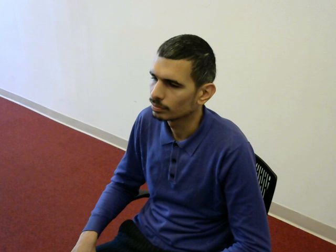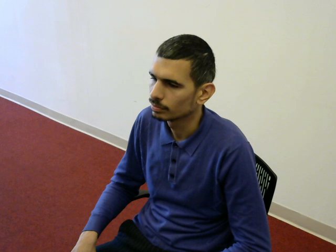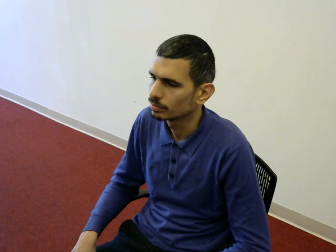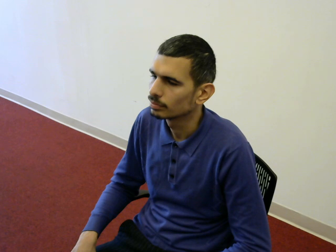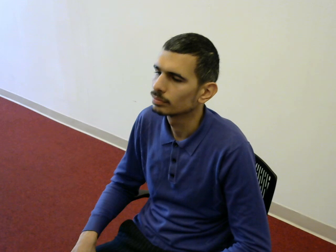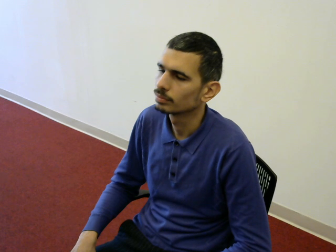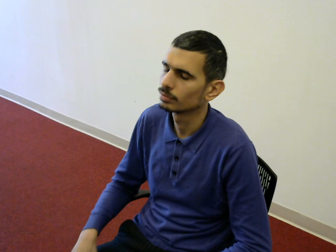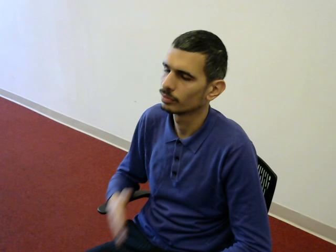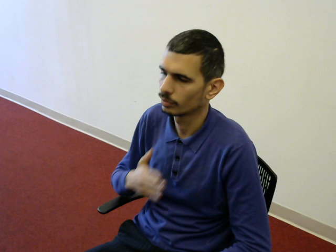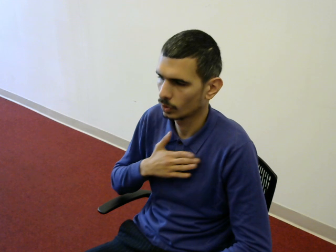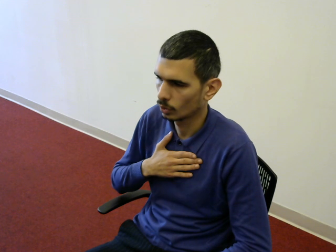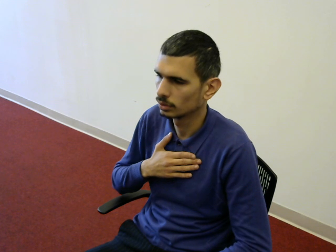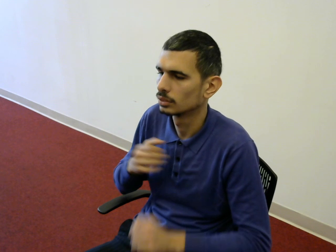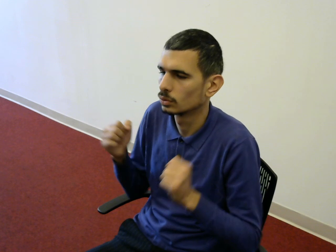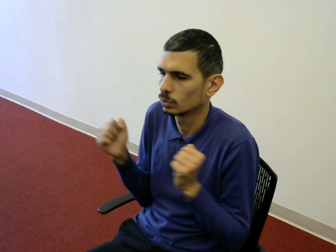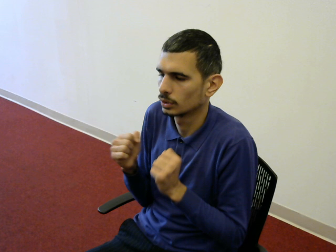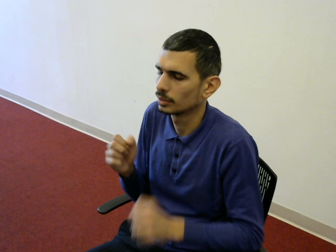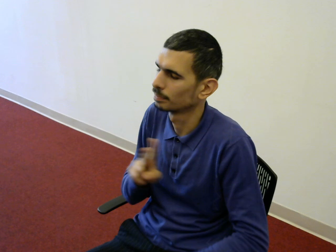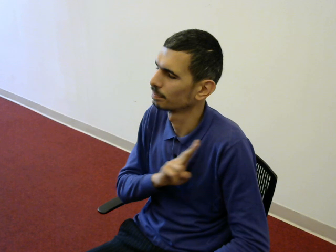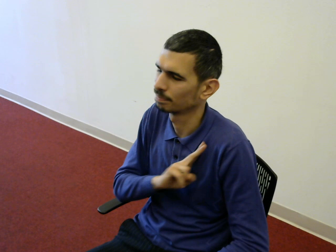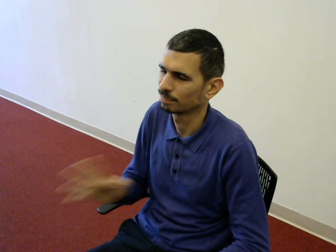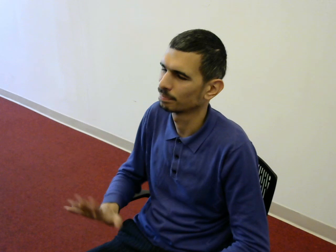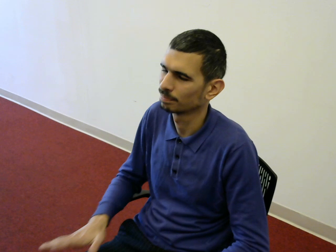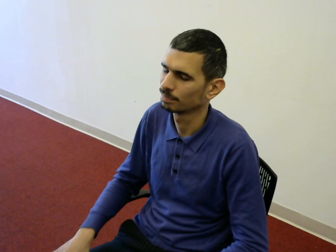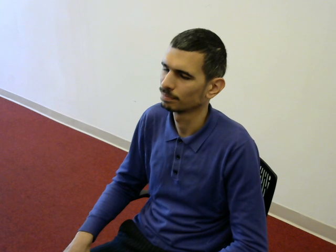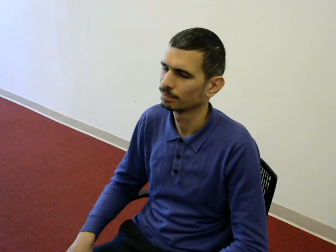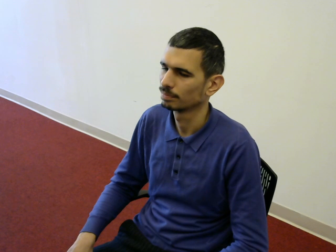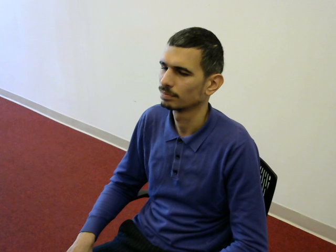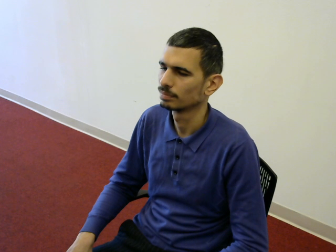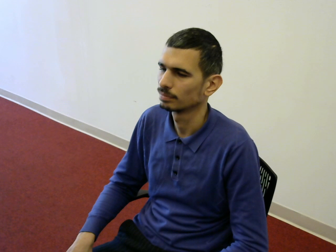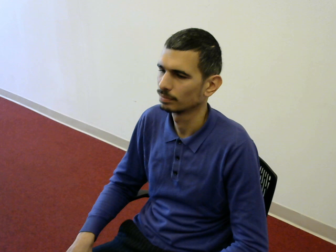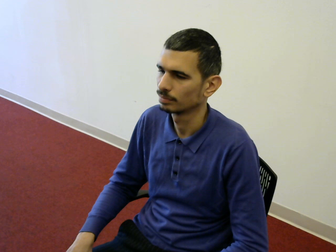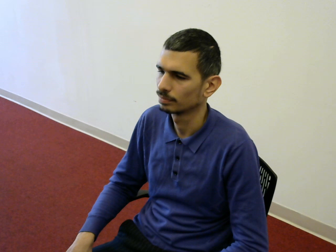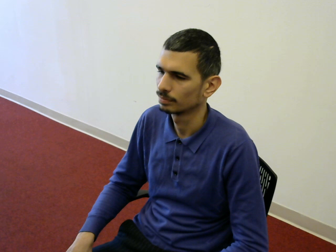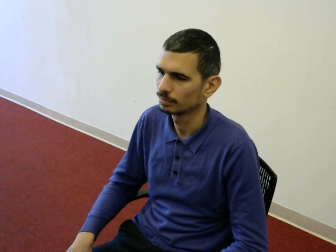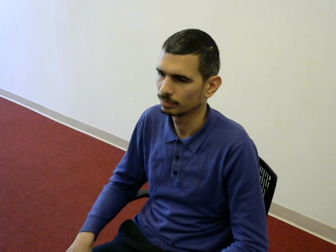Mən qışı sevmirəm